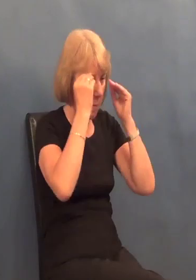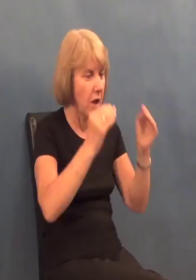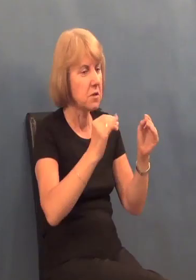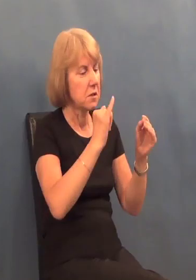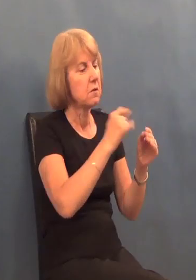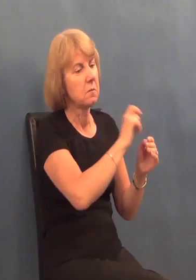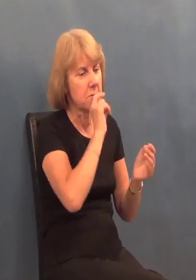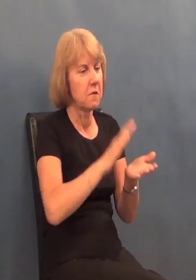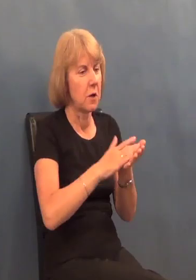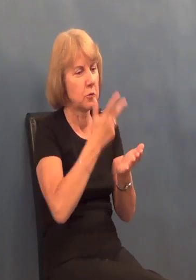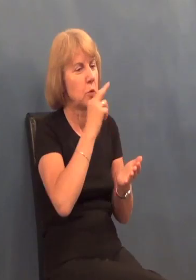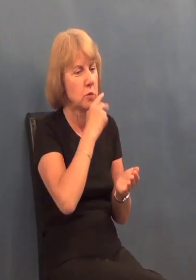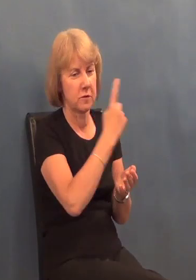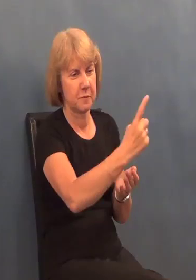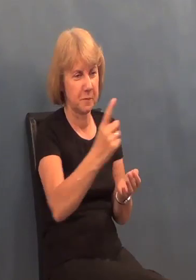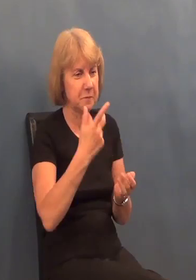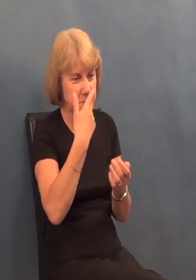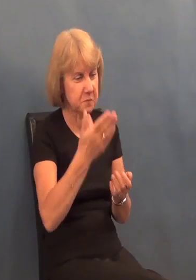I ten chłopiec w podzięce daje im trzy gruszki, po jednej na osobę.